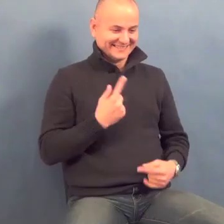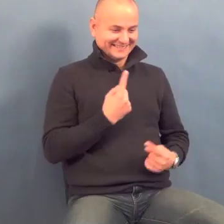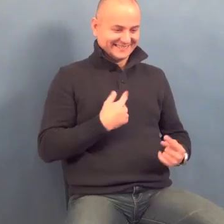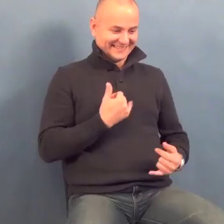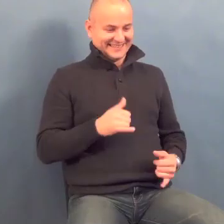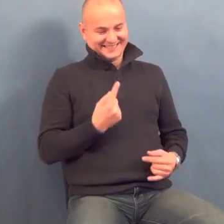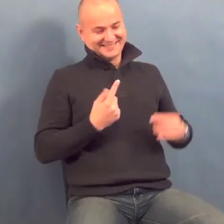Ja inaczej myślę.